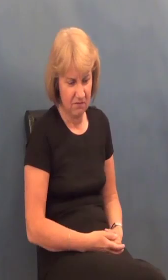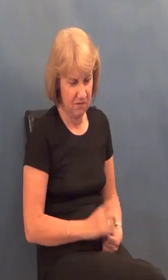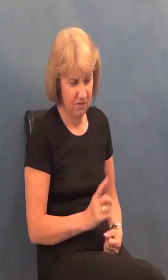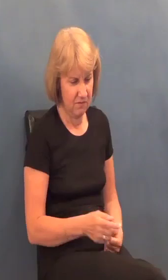Nie wolno.